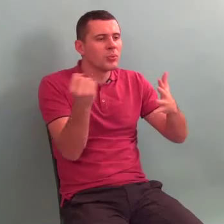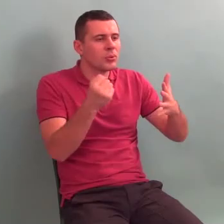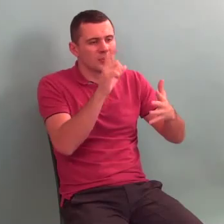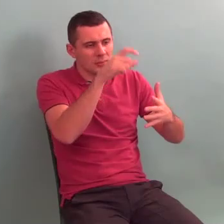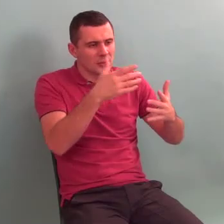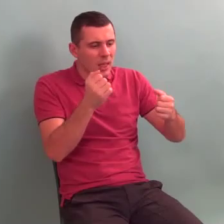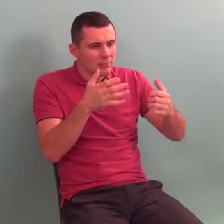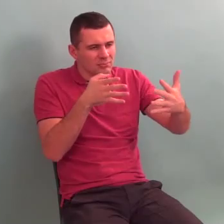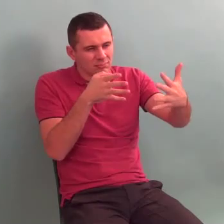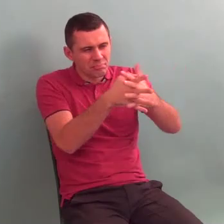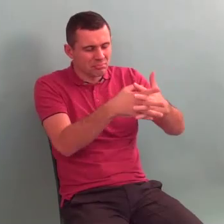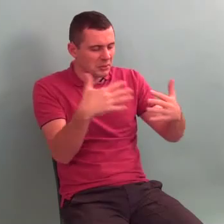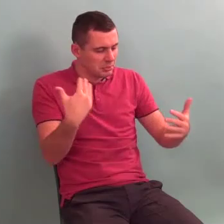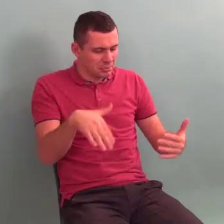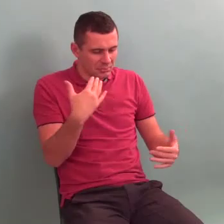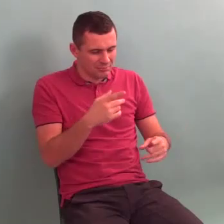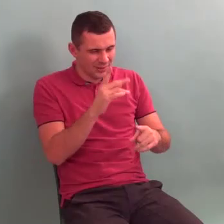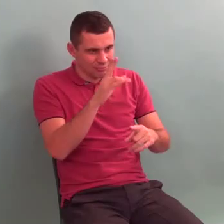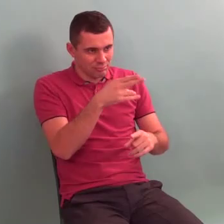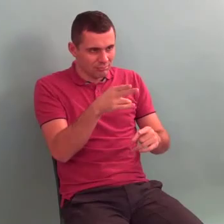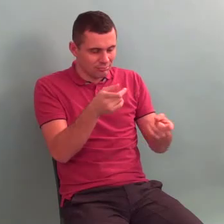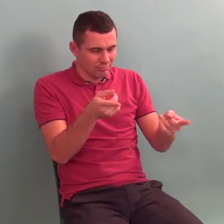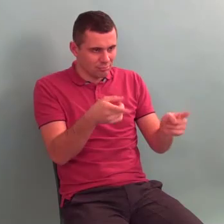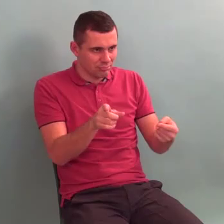Tak silne promieniowanie chemiczne na człowieka, że grozi śmiercią.